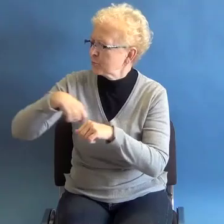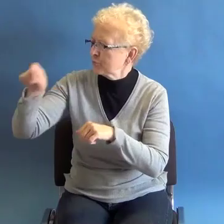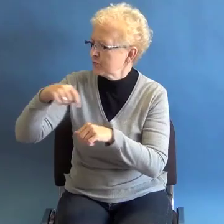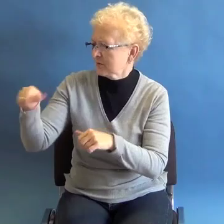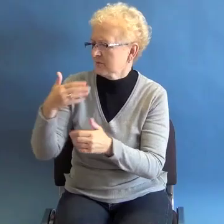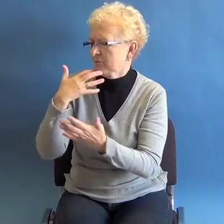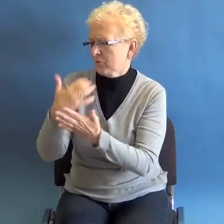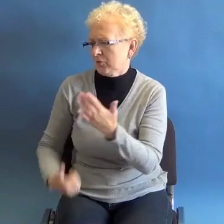Ja z tego korzystałam.